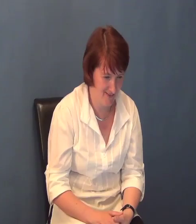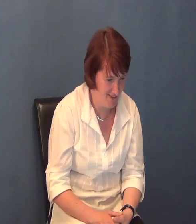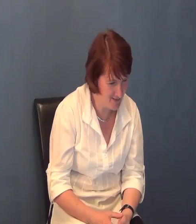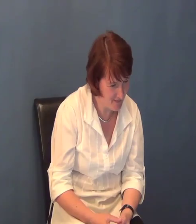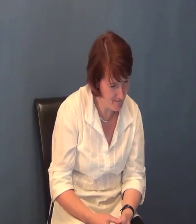Rysunek.